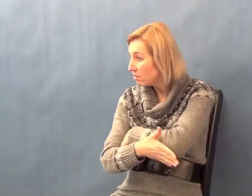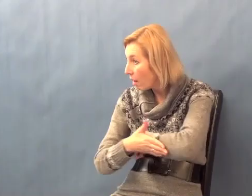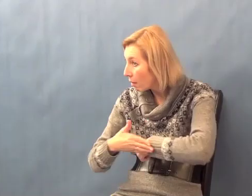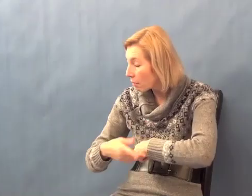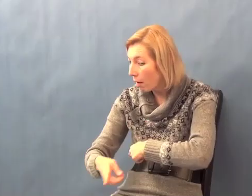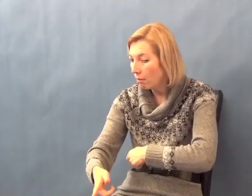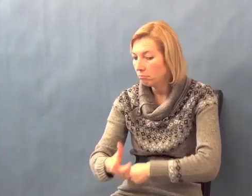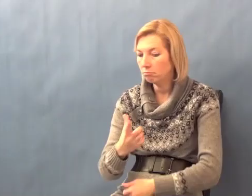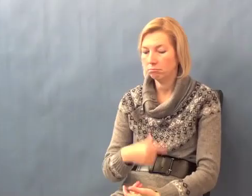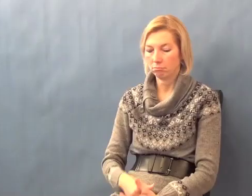Za granicą?